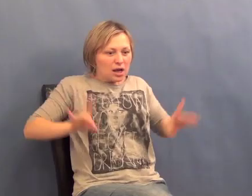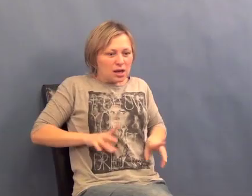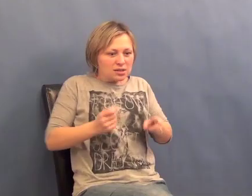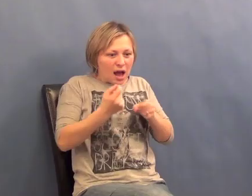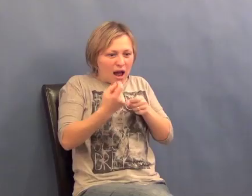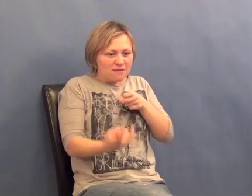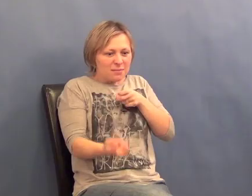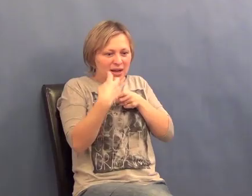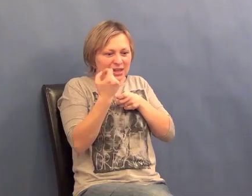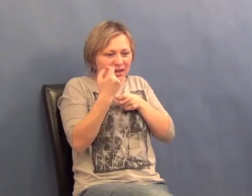Przecież kot zaraz wyjdzie z rury.